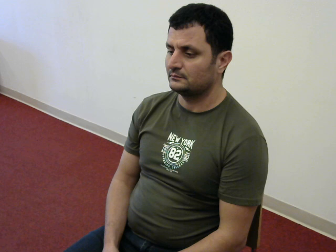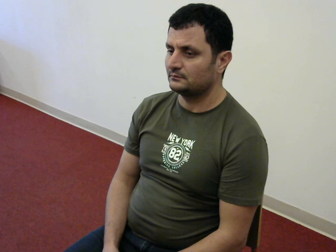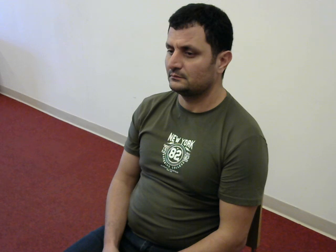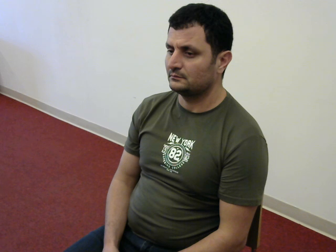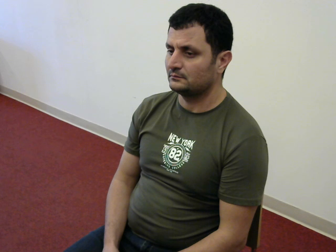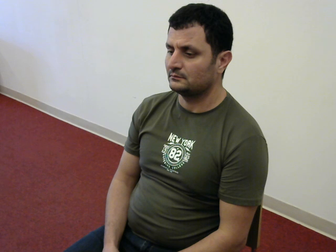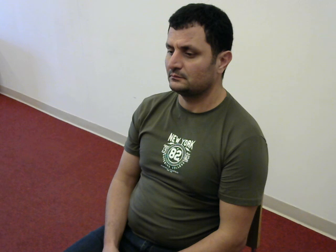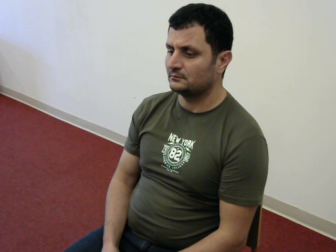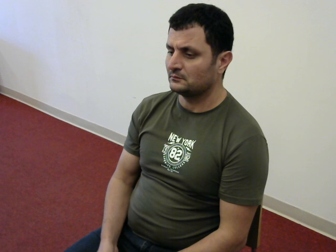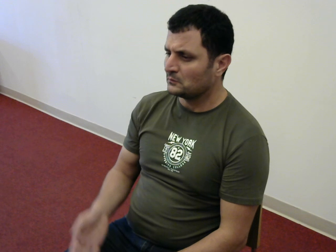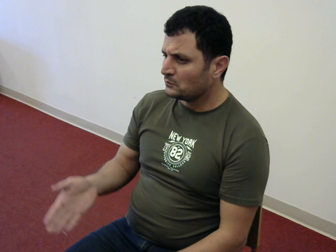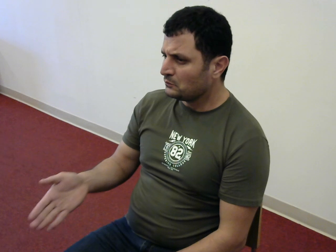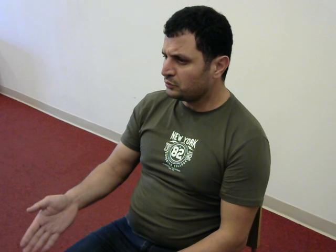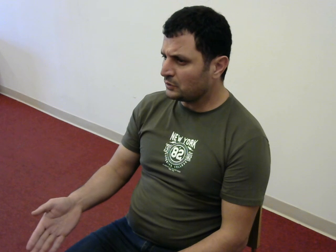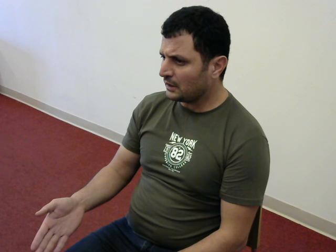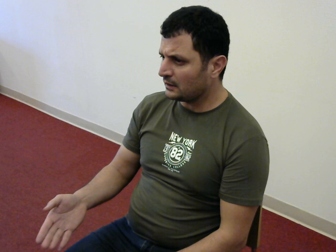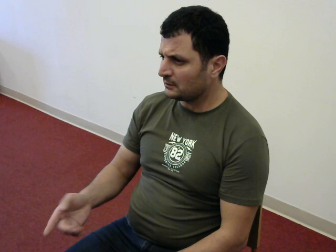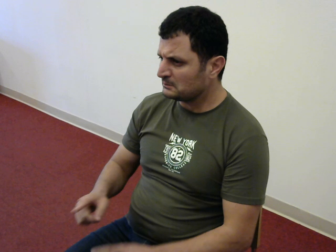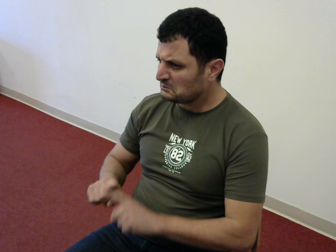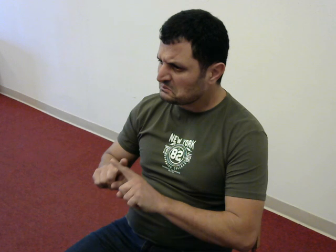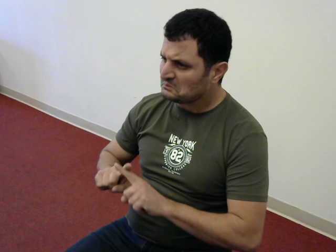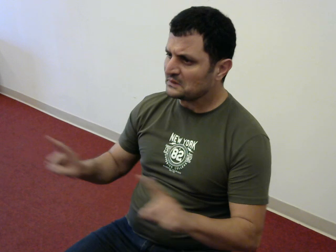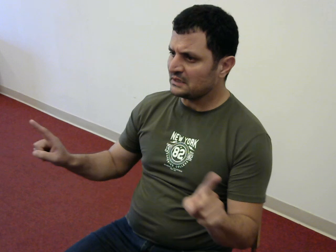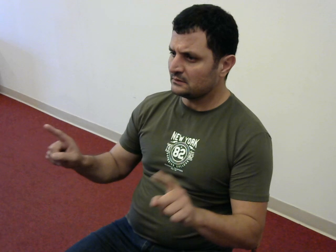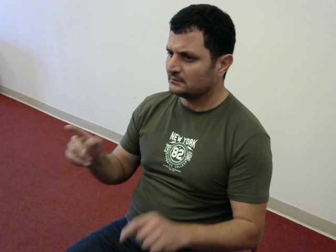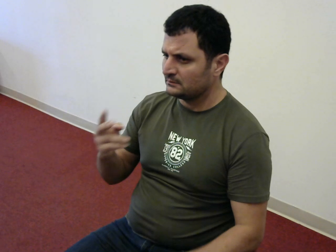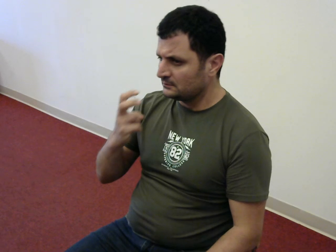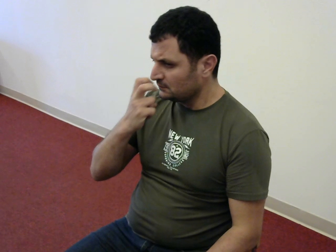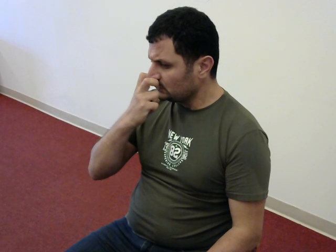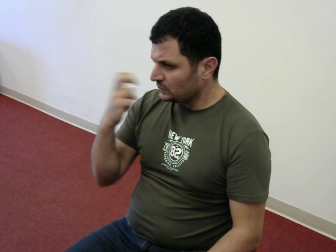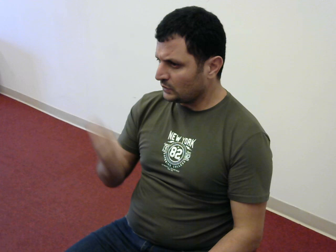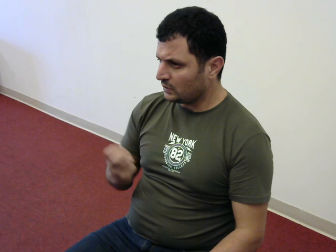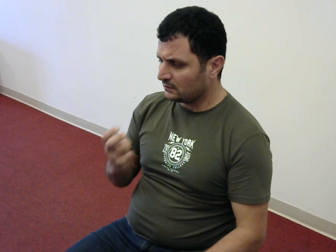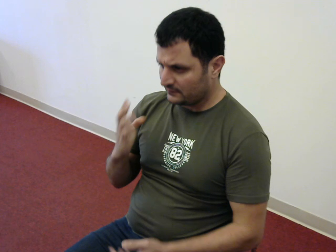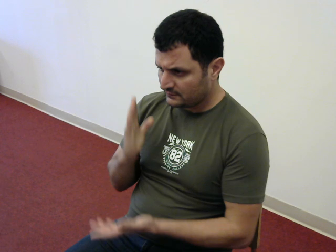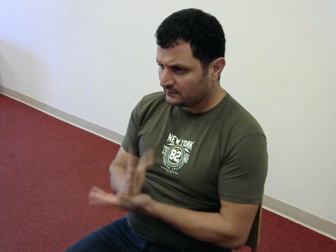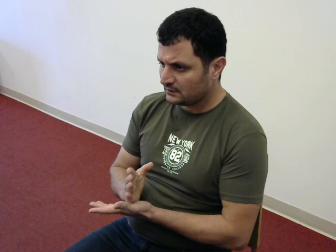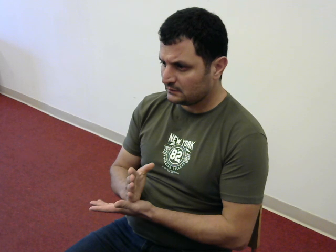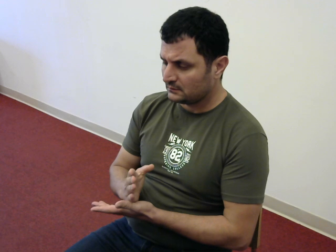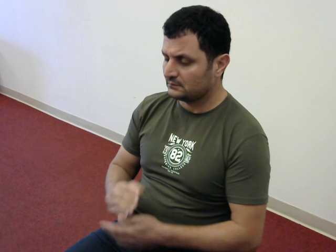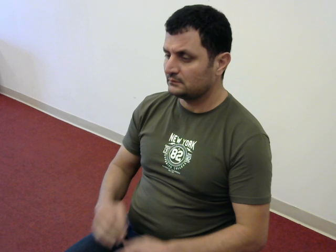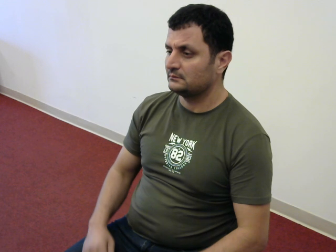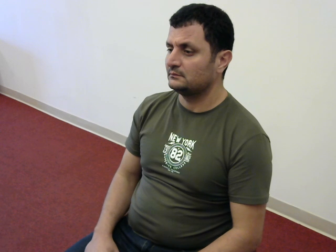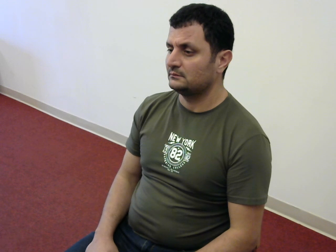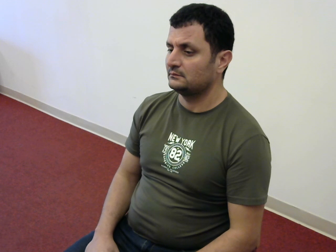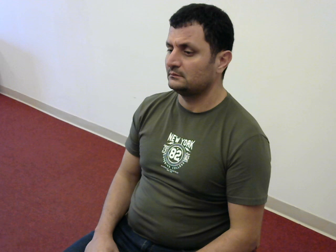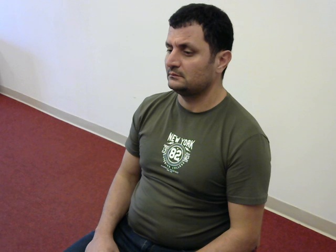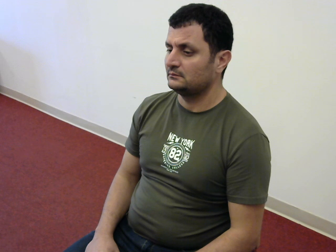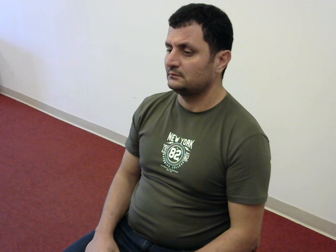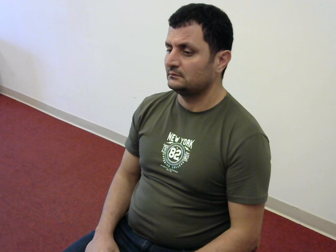Burda qəribə qoxu var